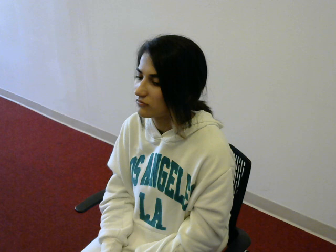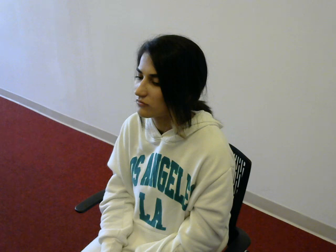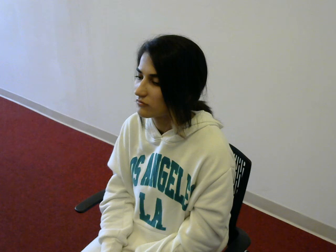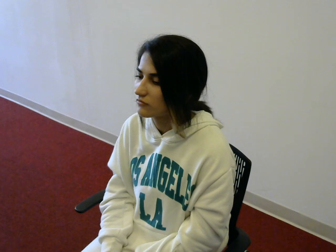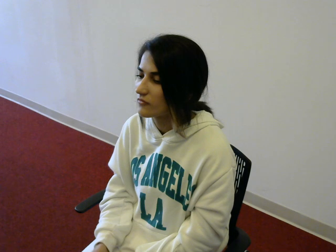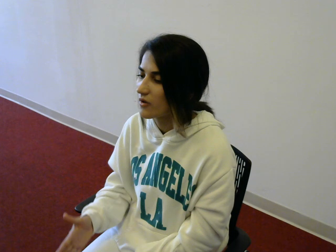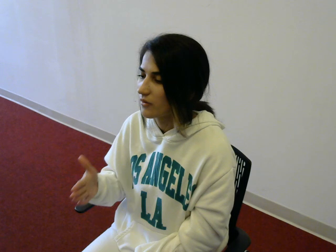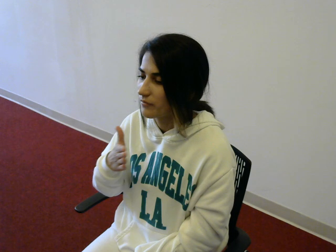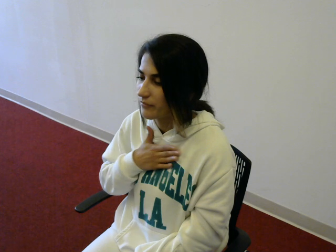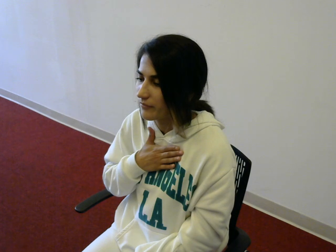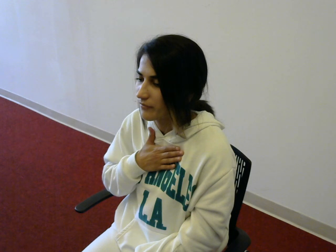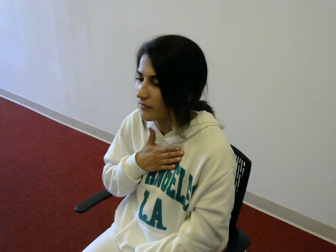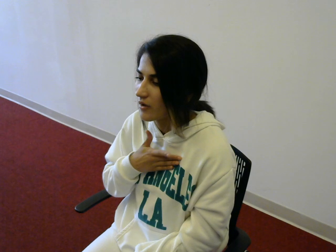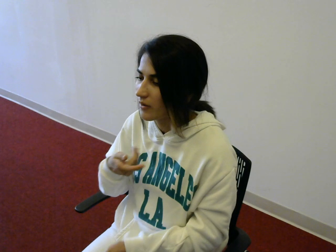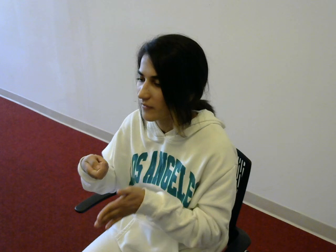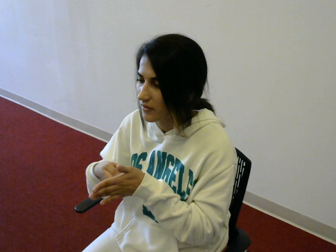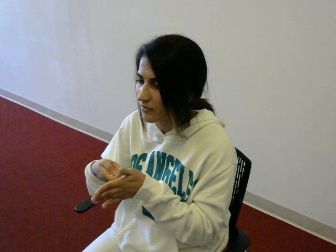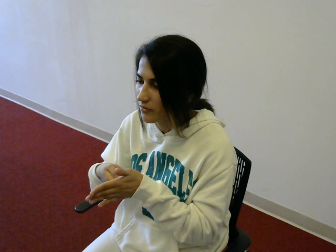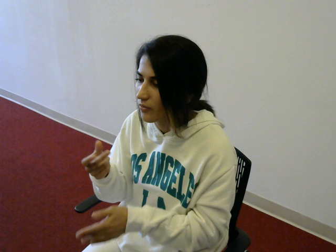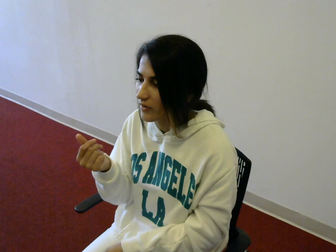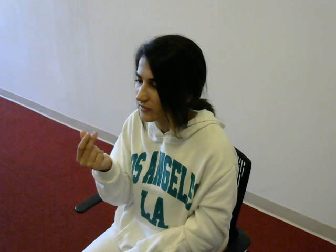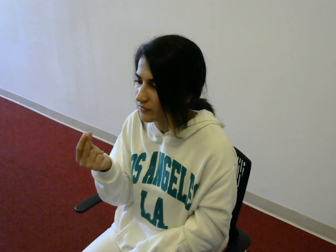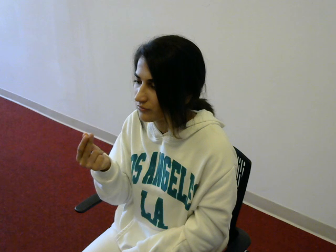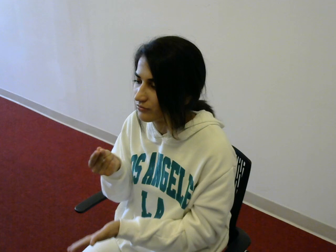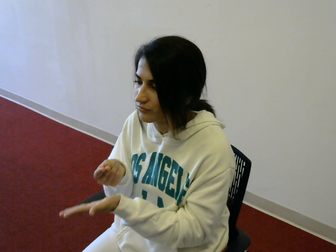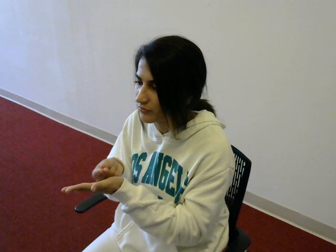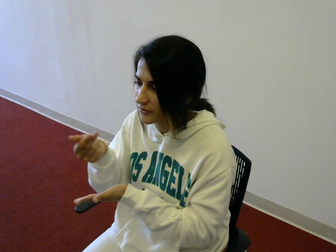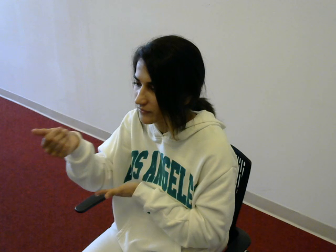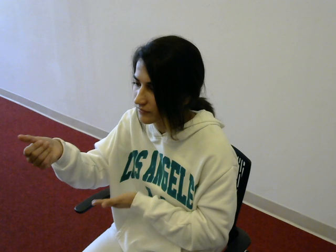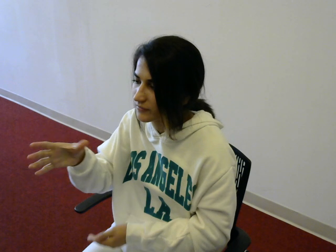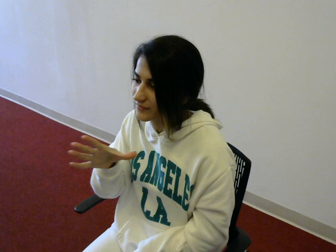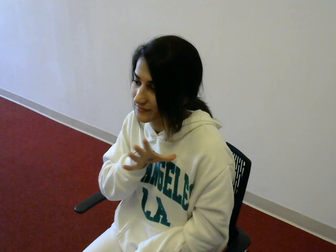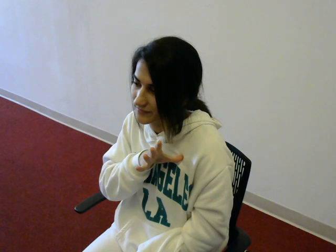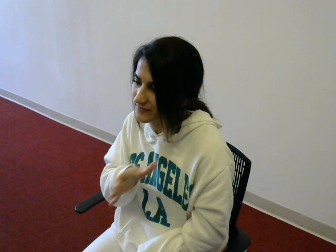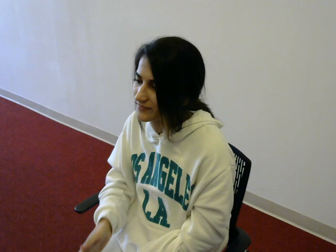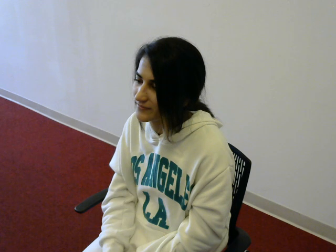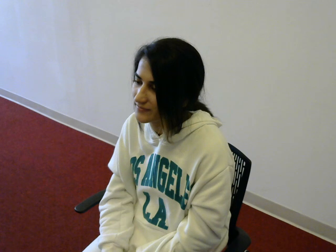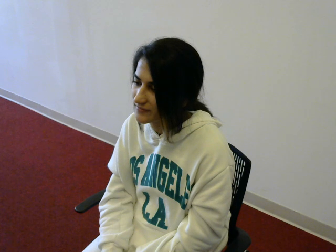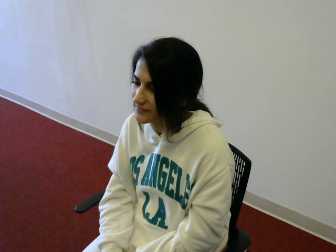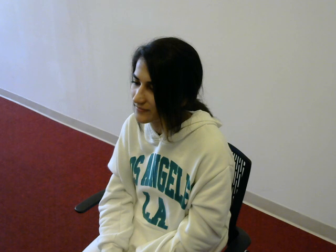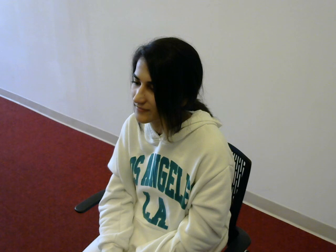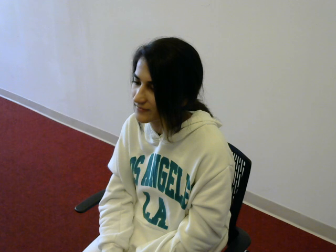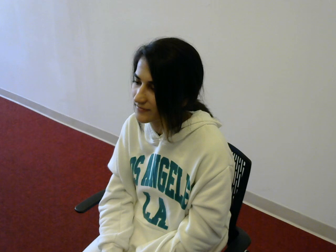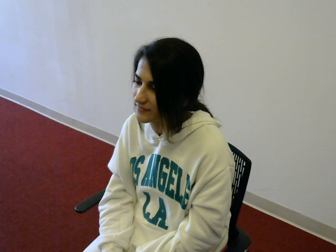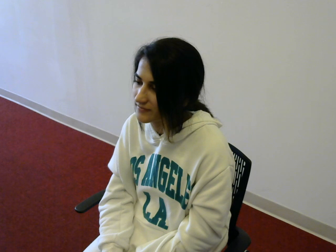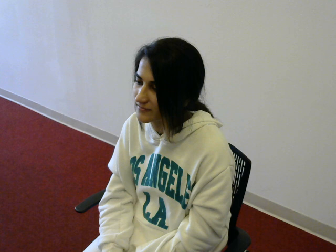Mən biletlərin pulunu ödəmişəm